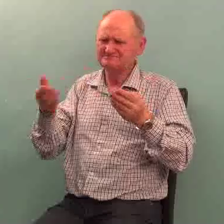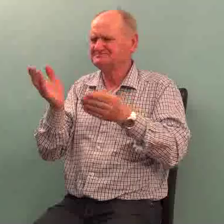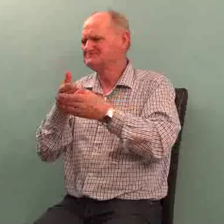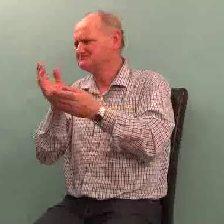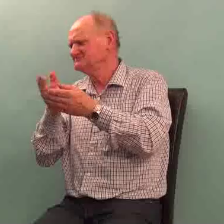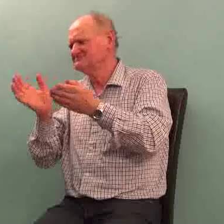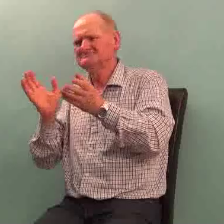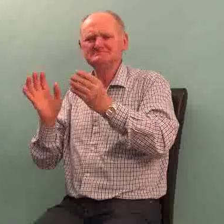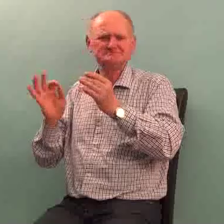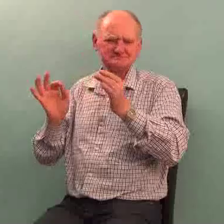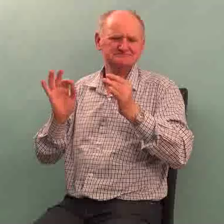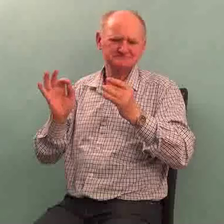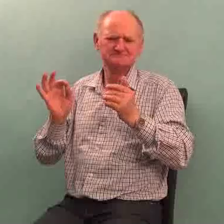Dobrze, dobrze.